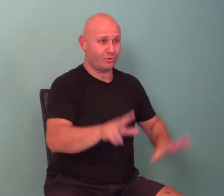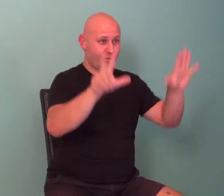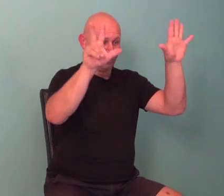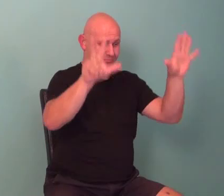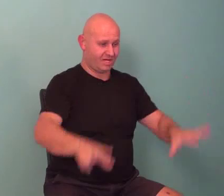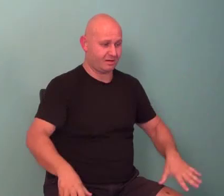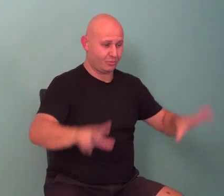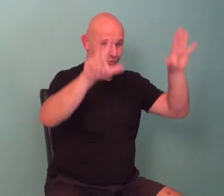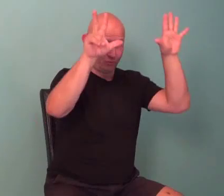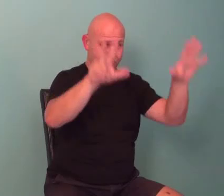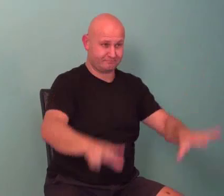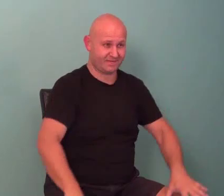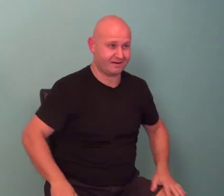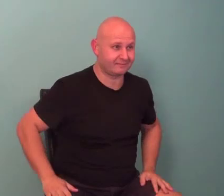O ósmej?